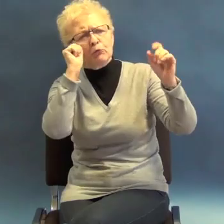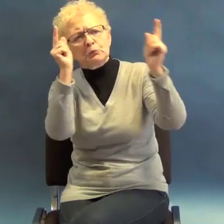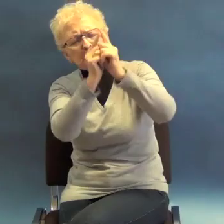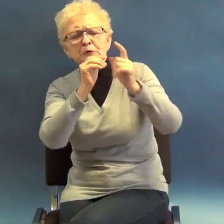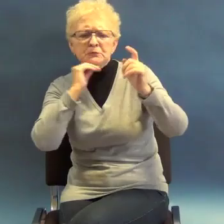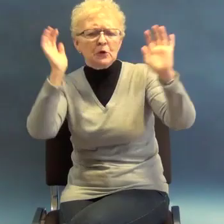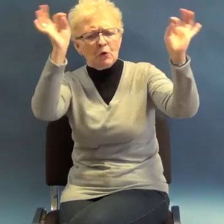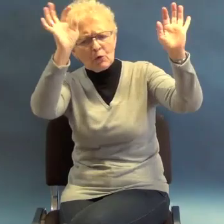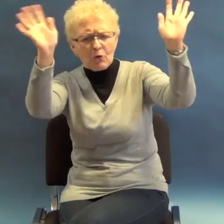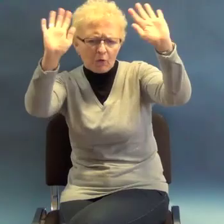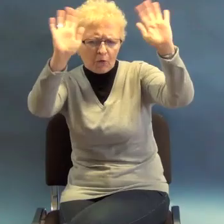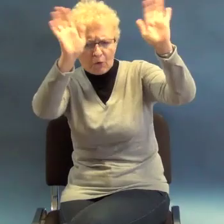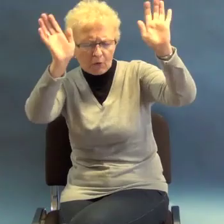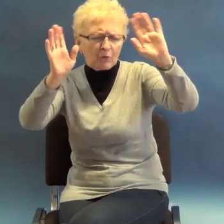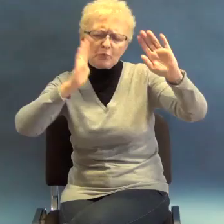Dobrze, dobrze, papa.